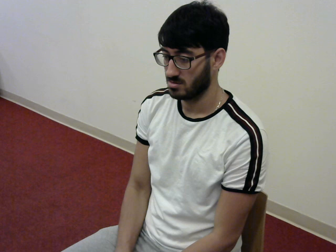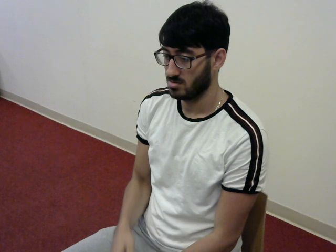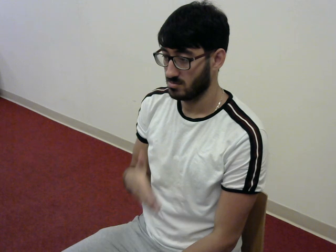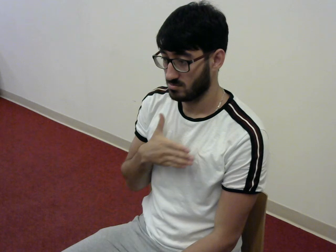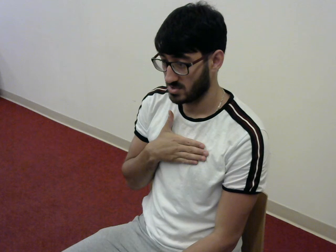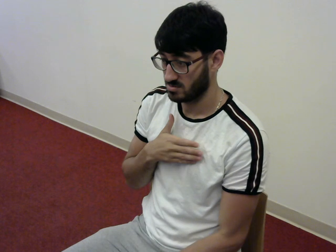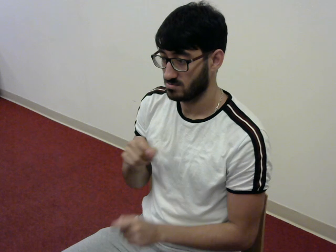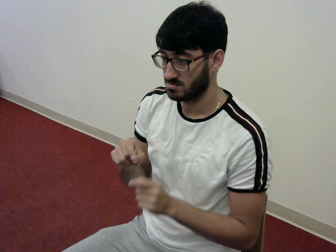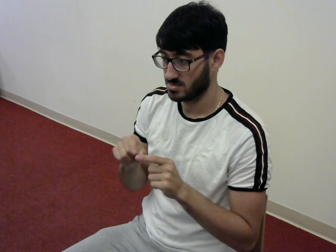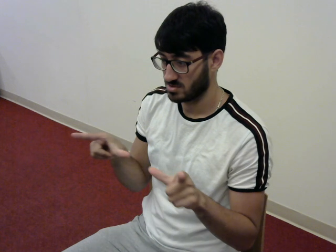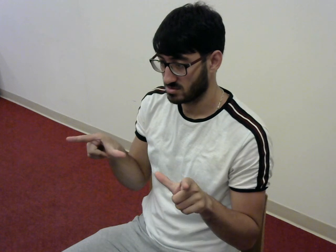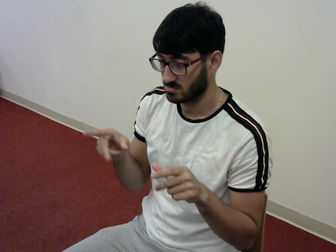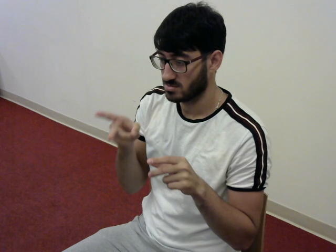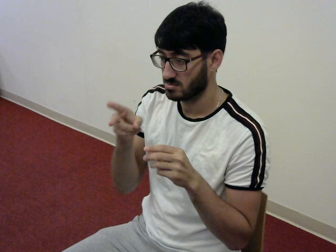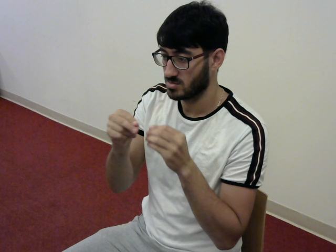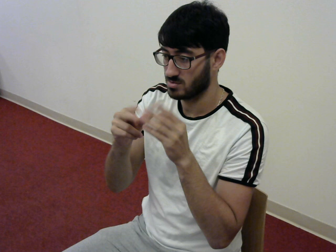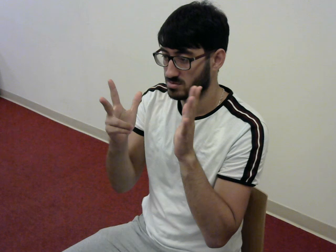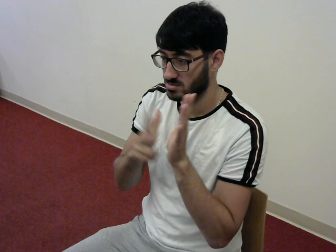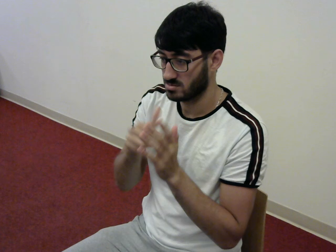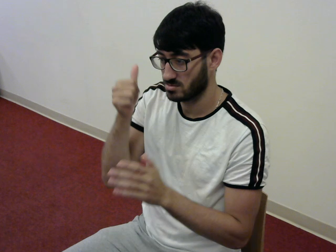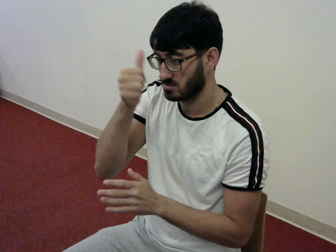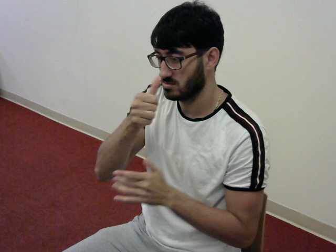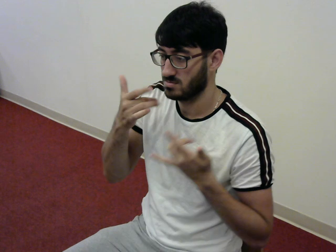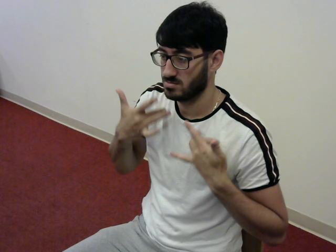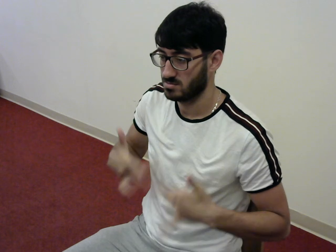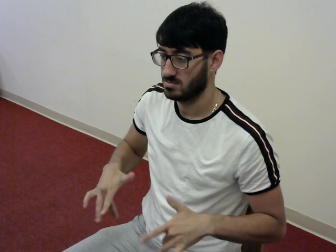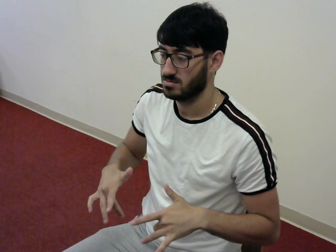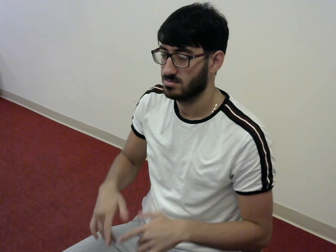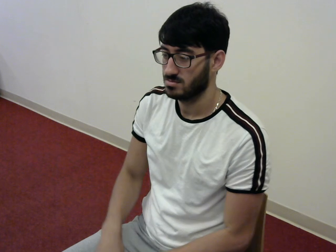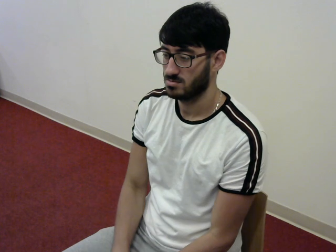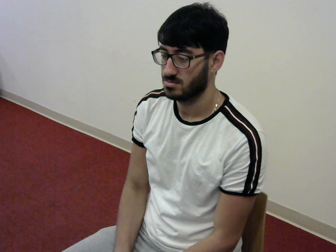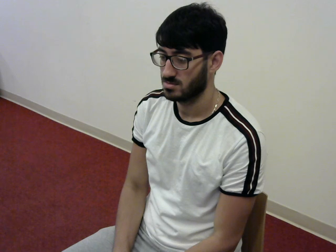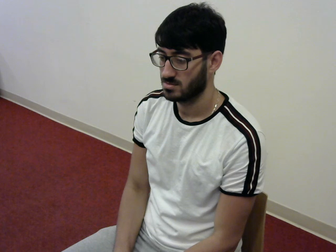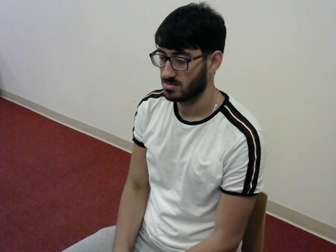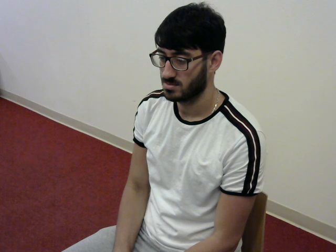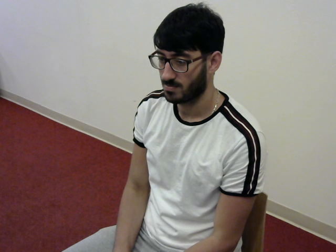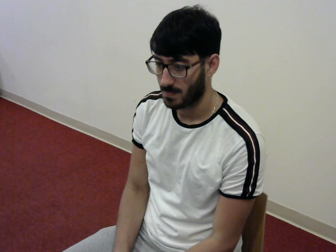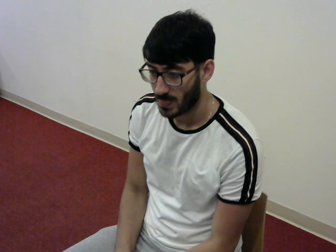Mən məktəbi 2018-ci ildə bitirmişəm